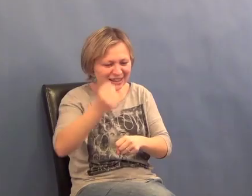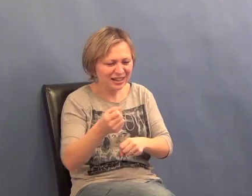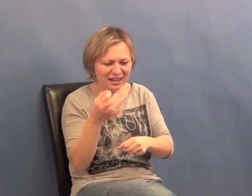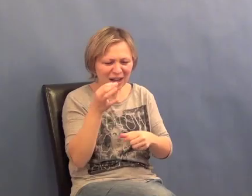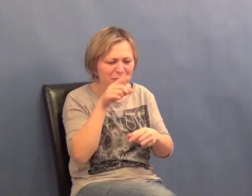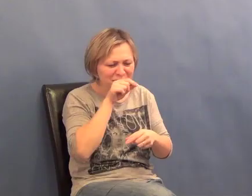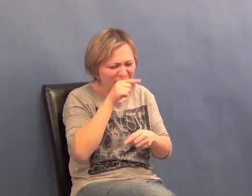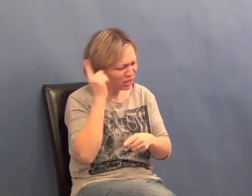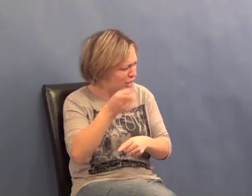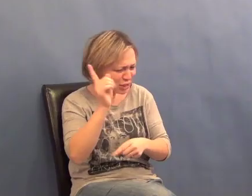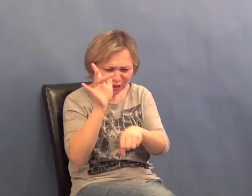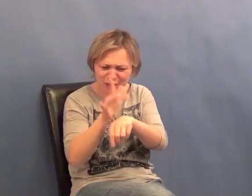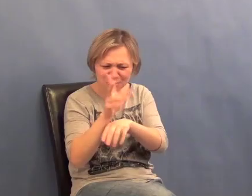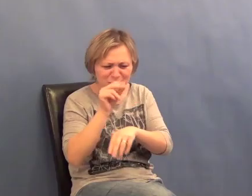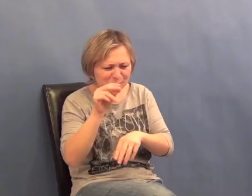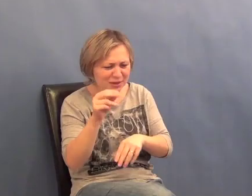Ptaszek krzyczy.